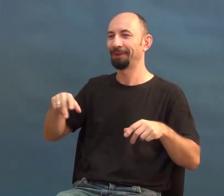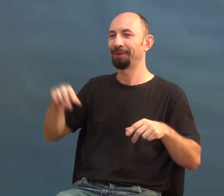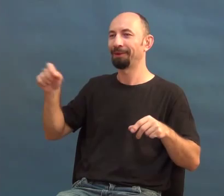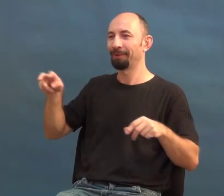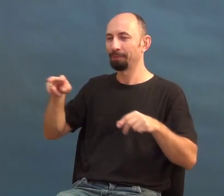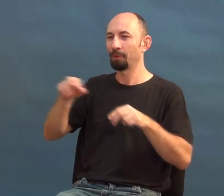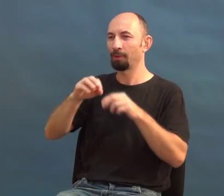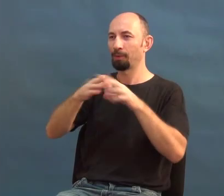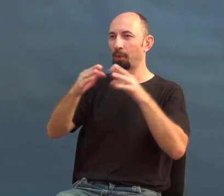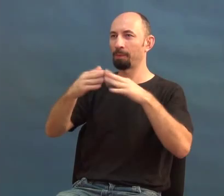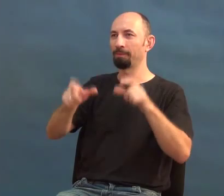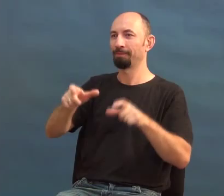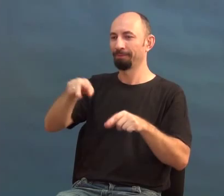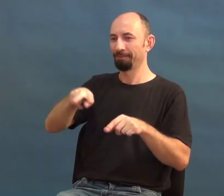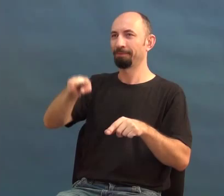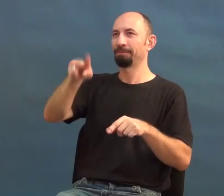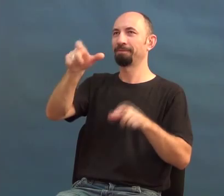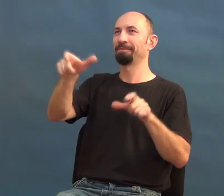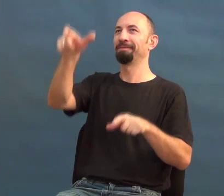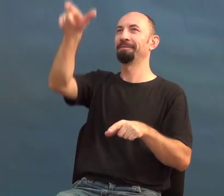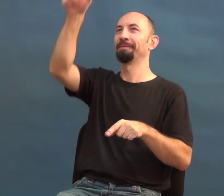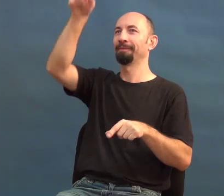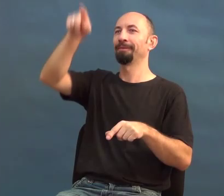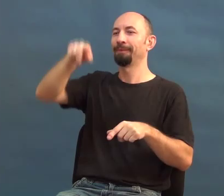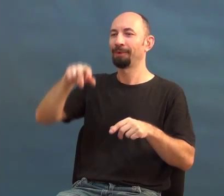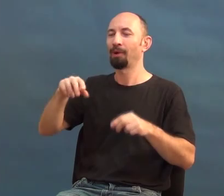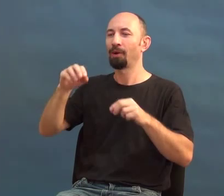Na przeciwko jest dom - wieżowiec.